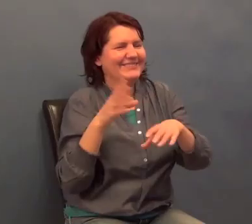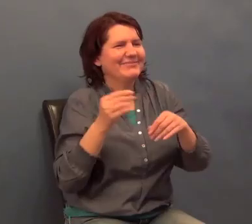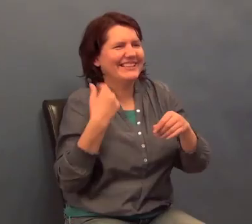Nie chce.